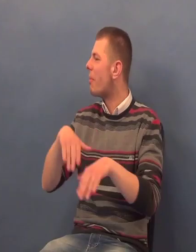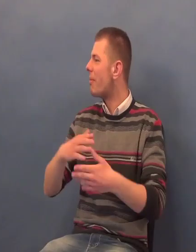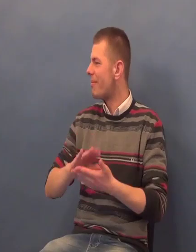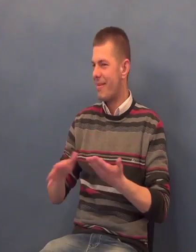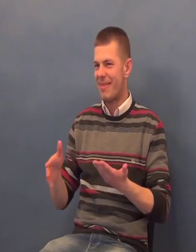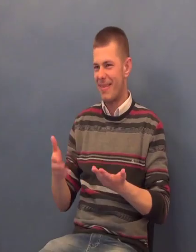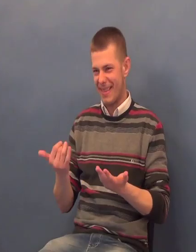Bez? Nie wiem.